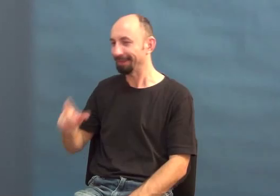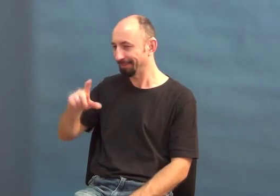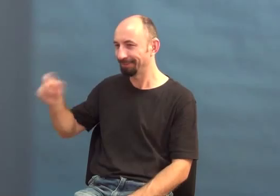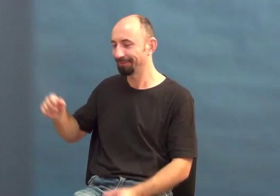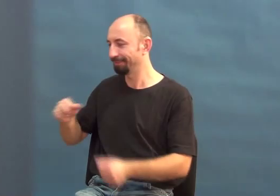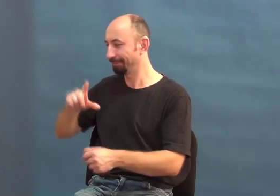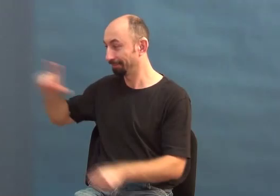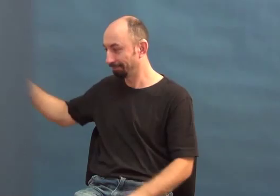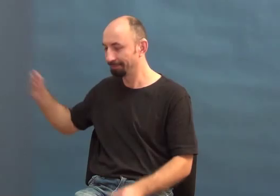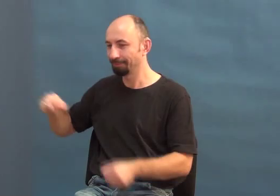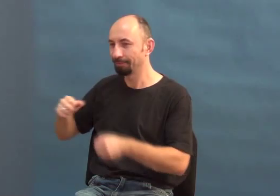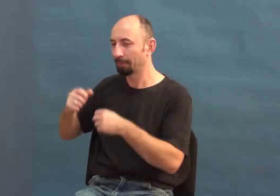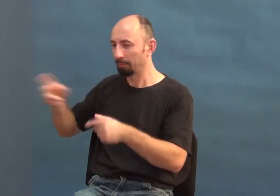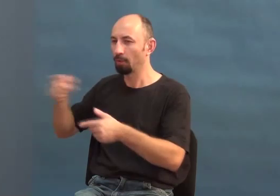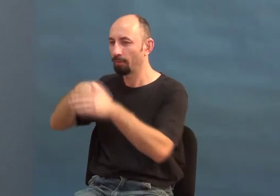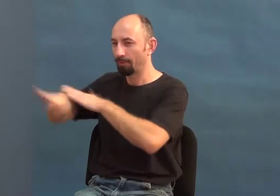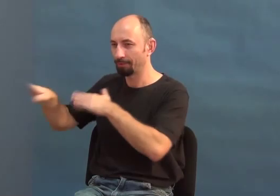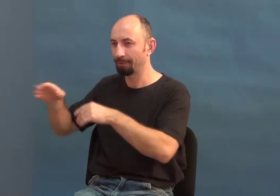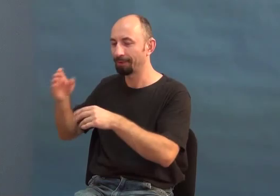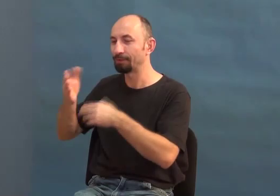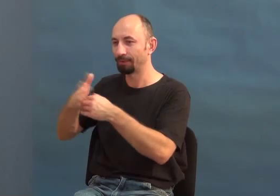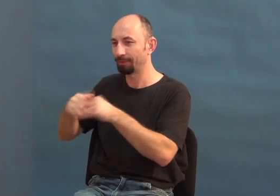Chłopak wychodzi przez drzwi.